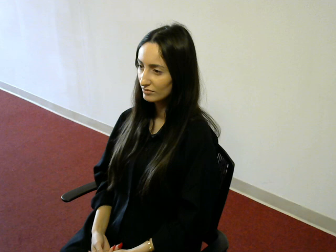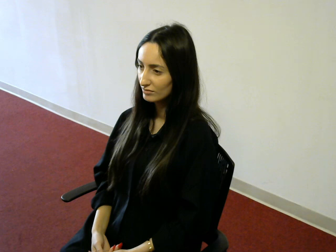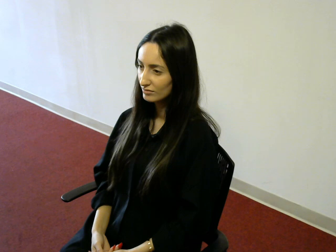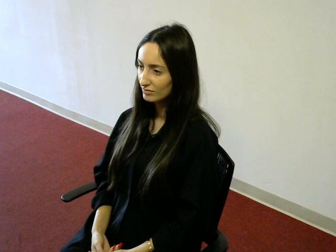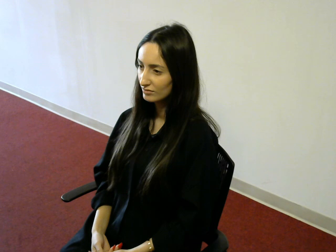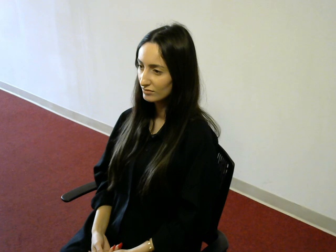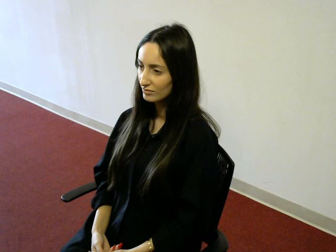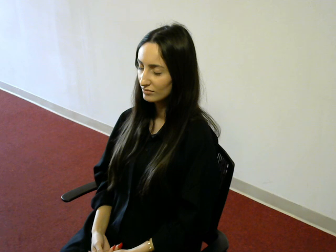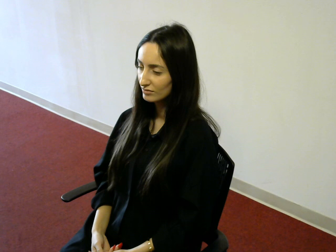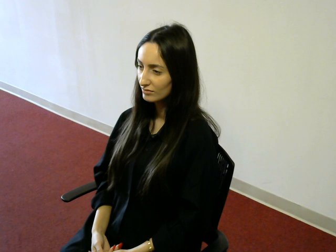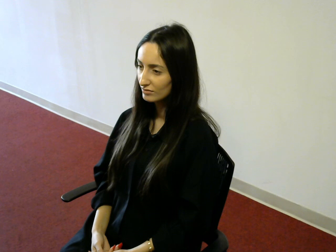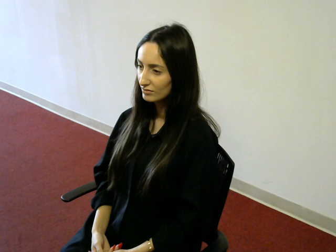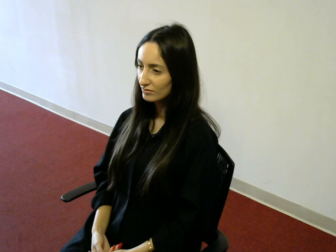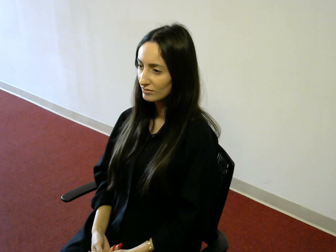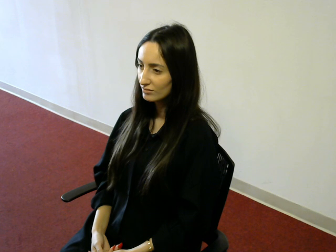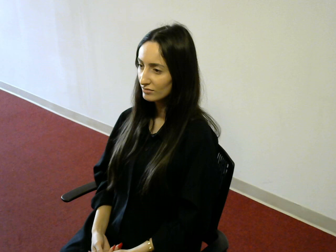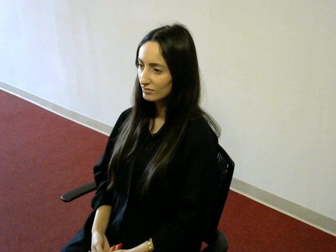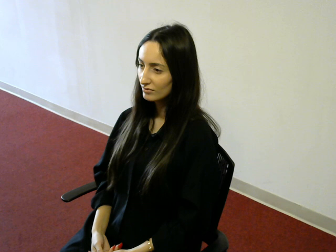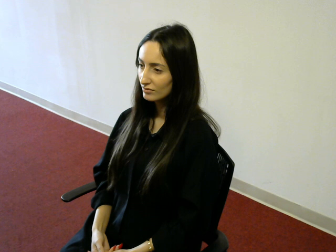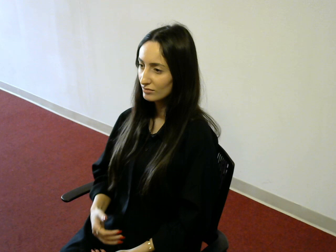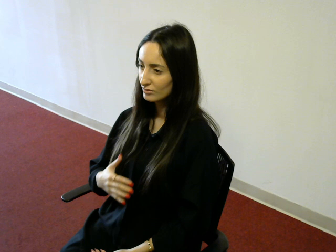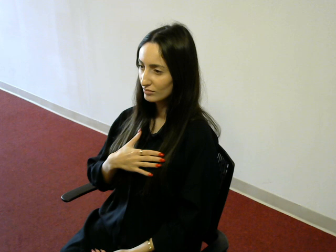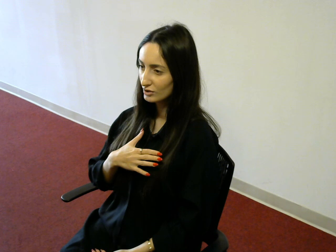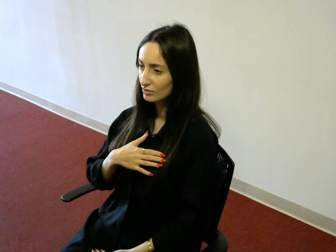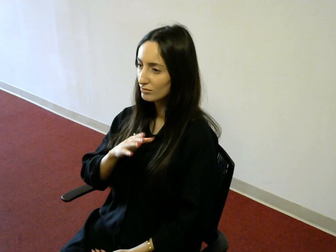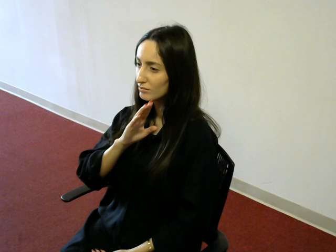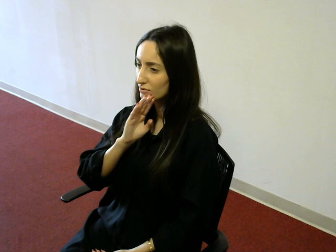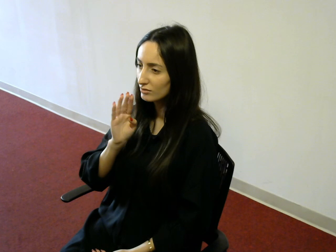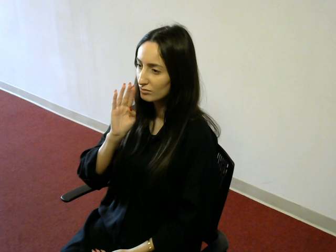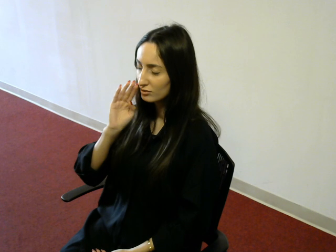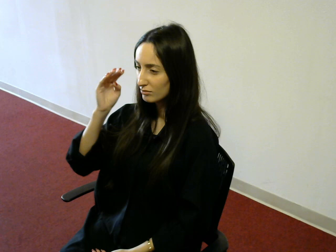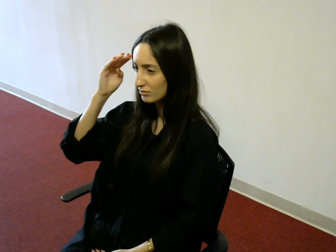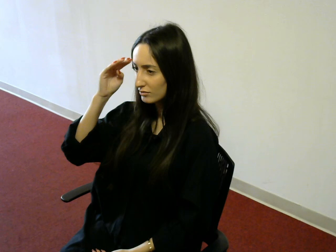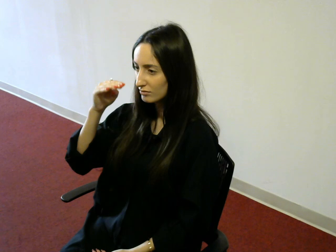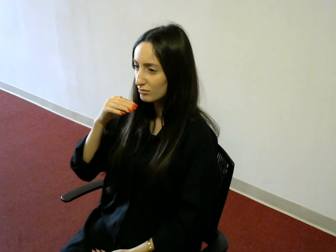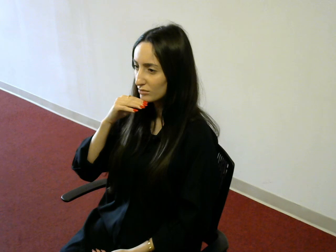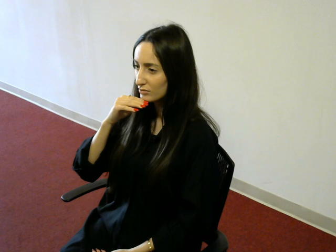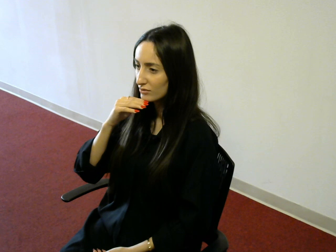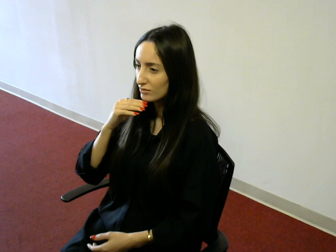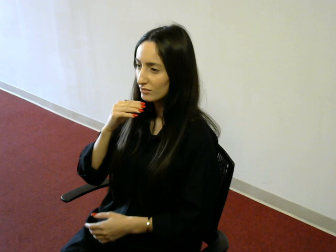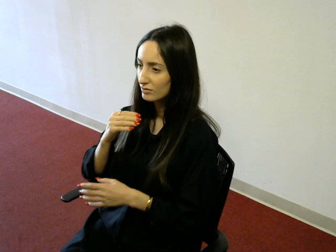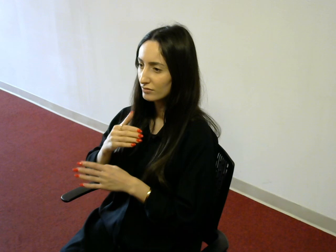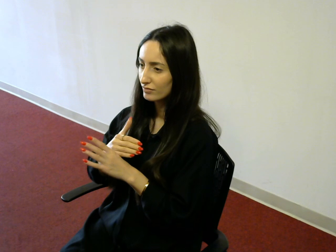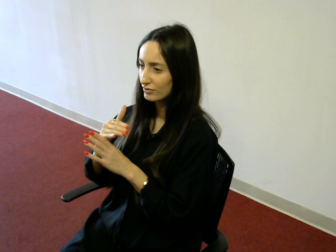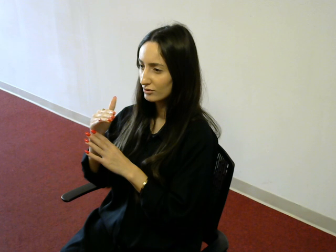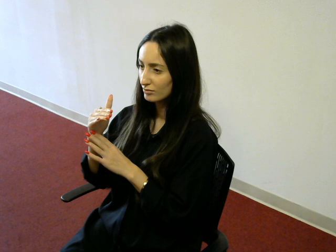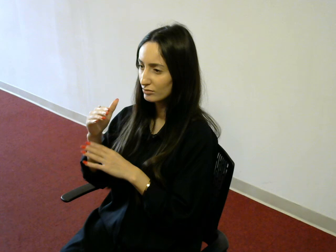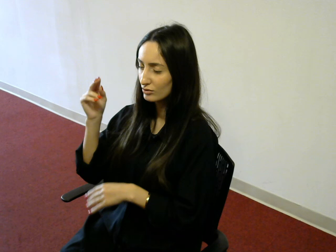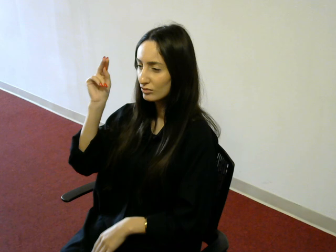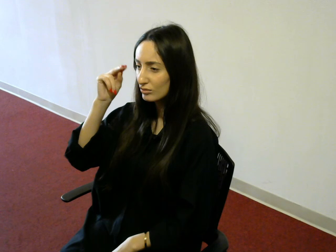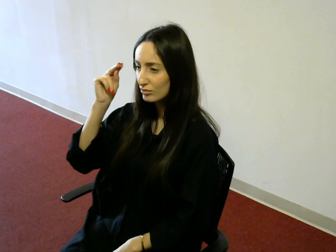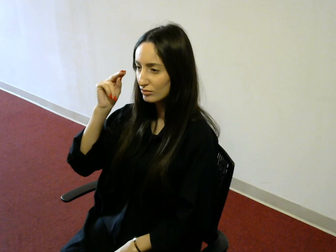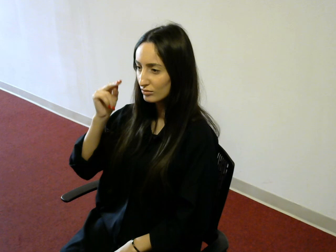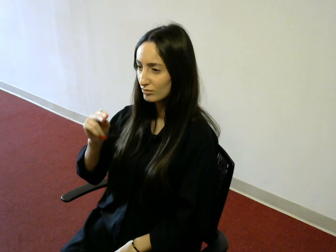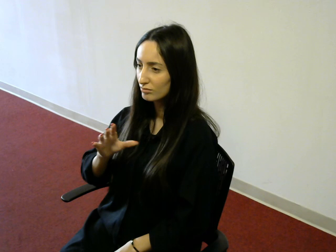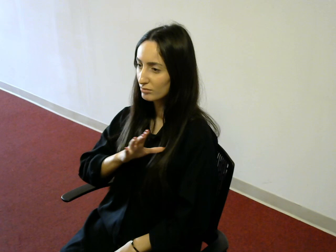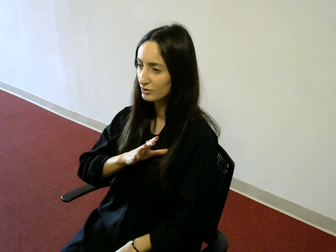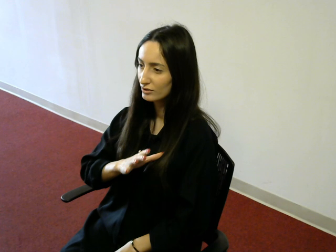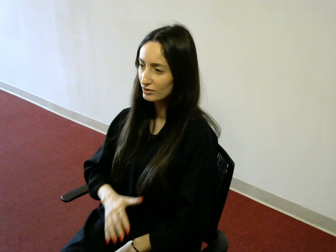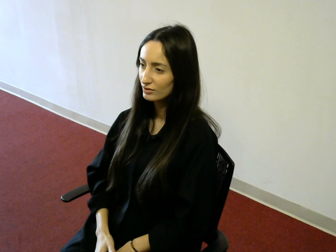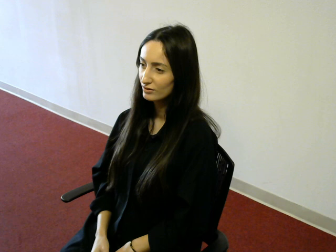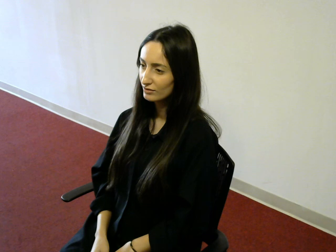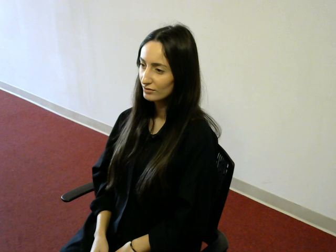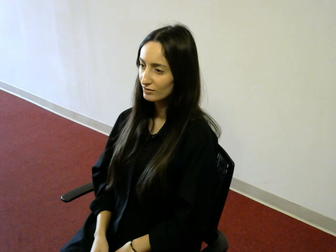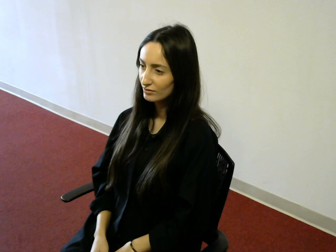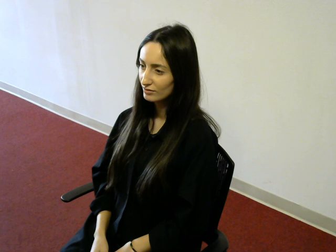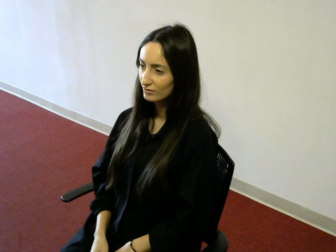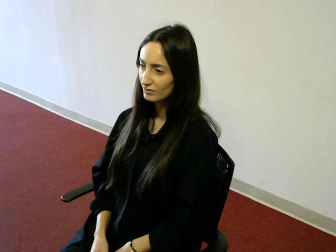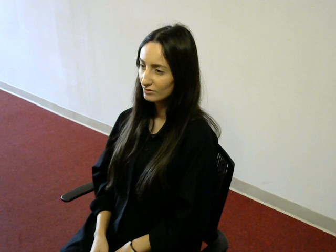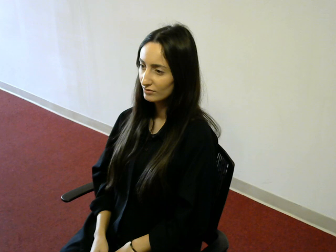Mənim valideynlərim ali təhsillidir